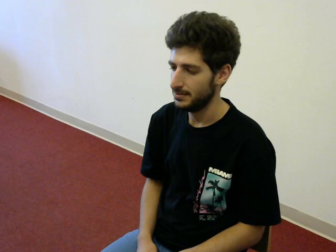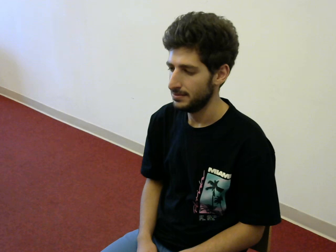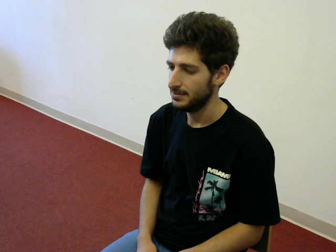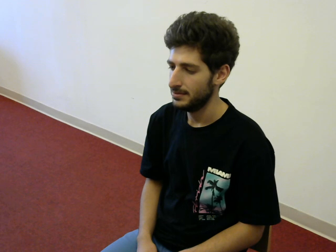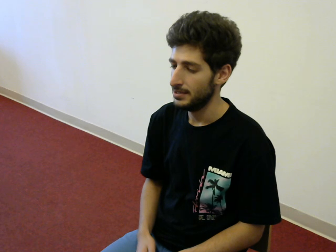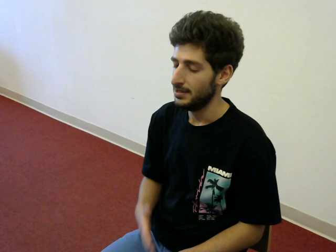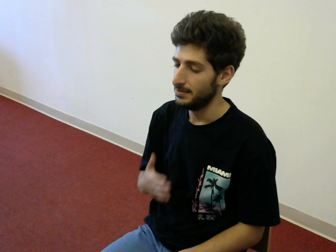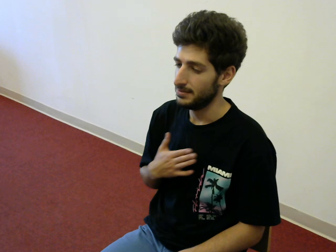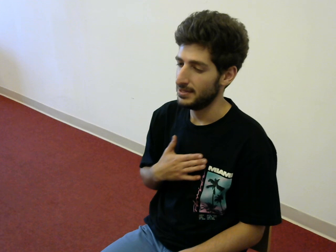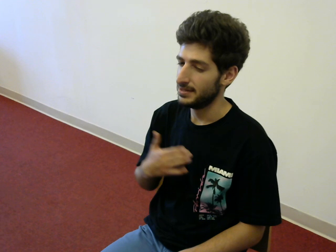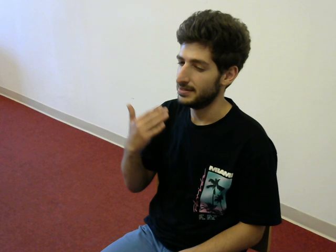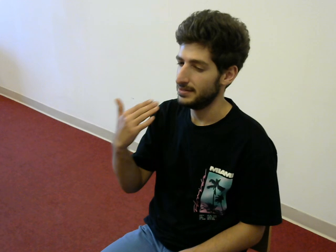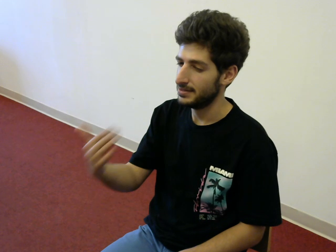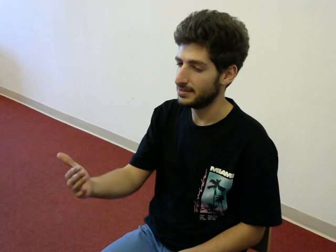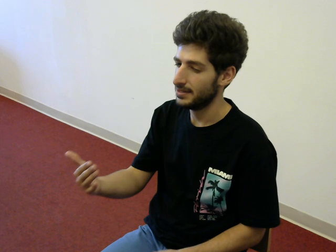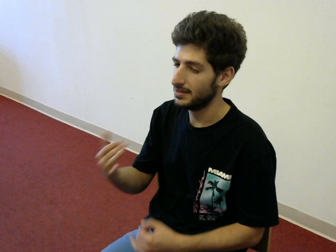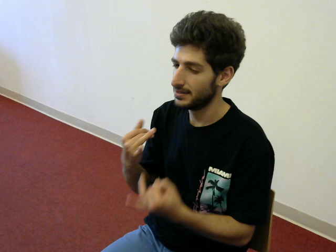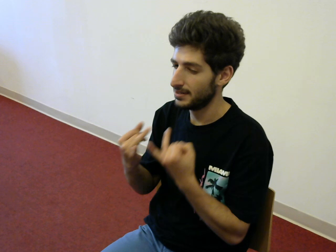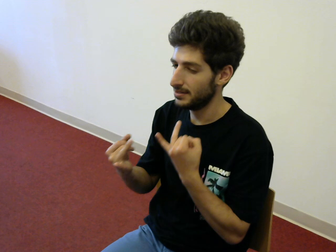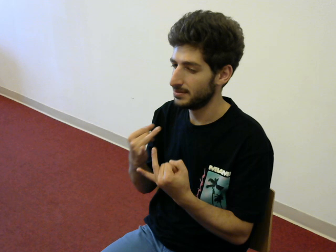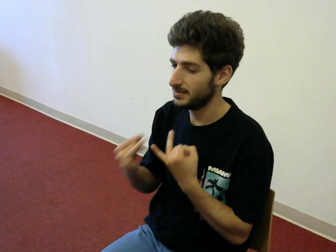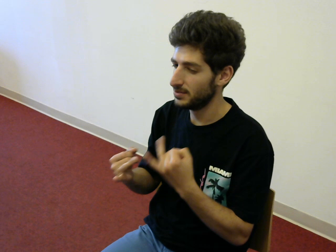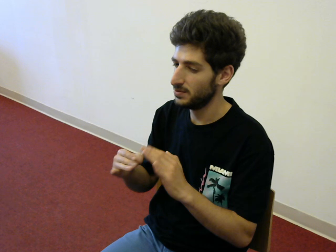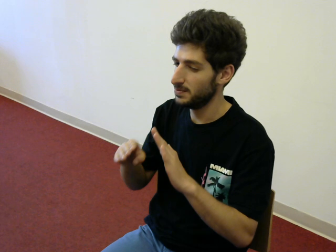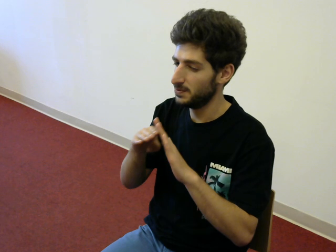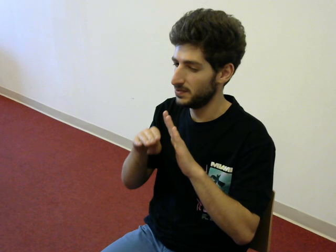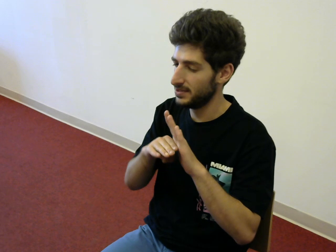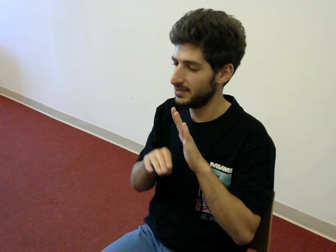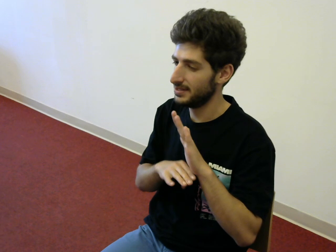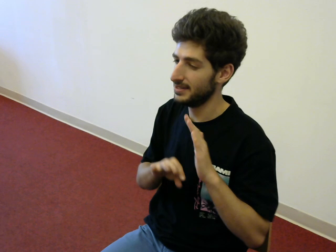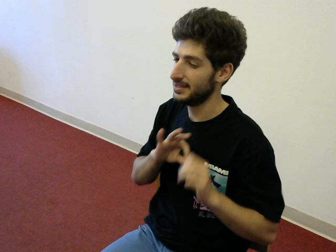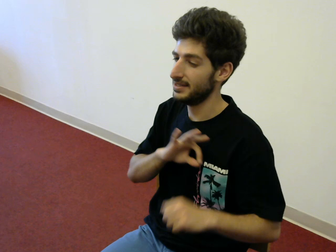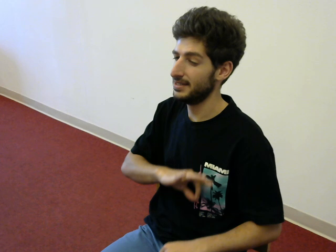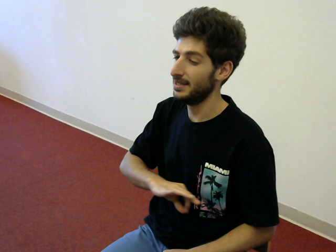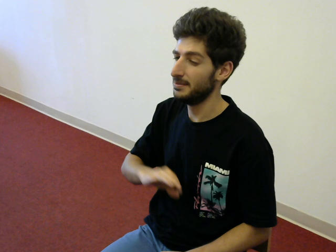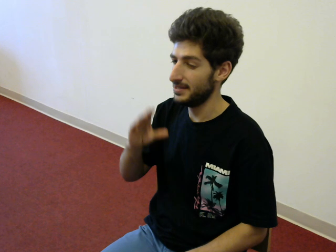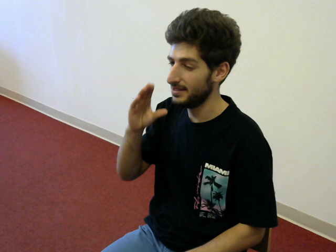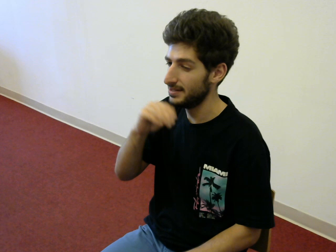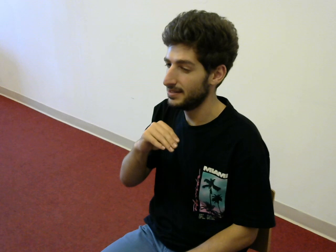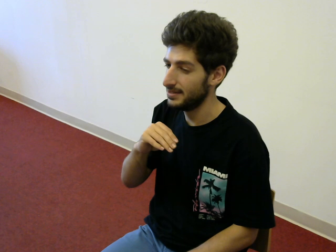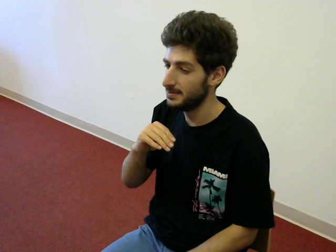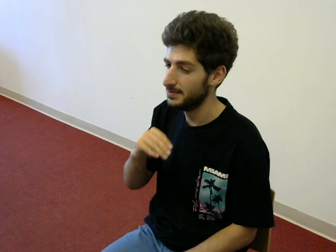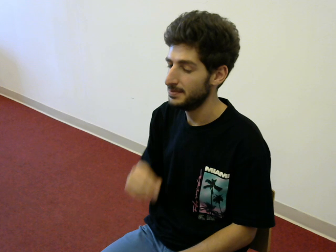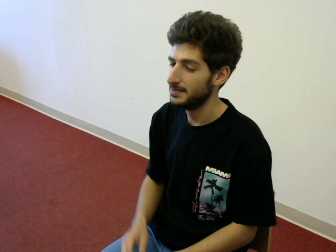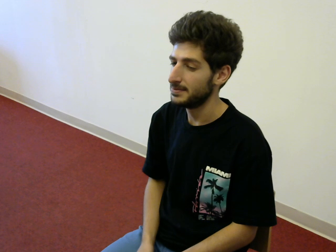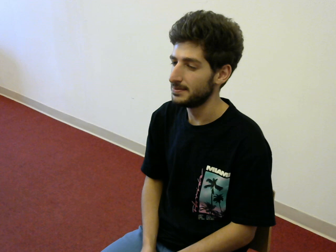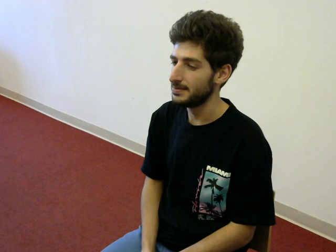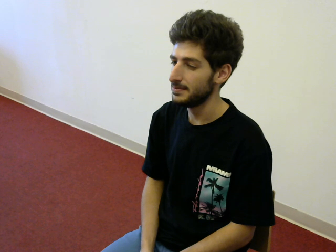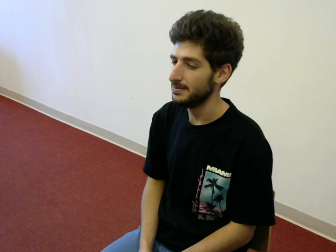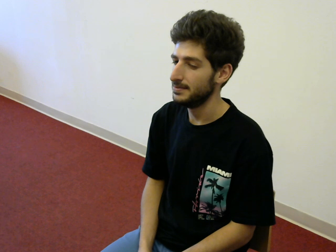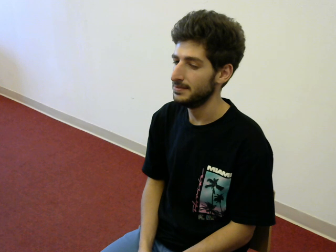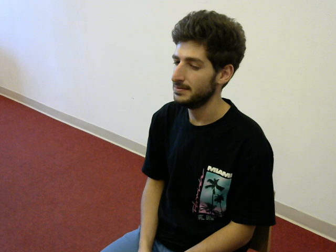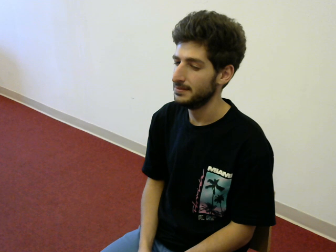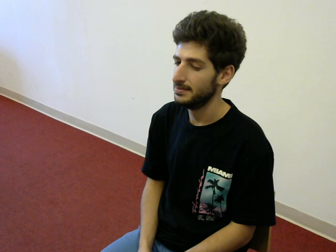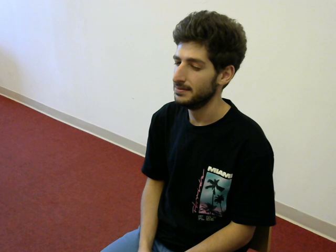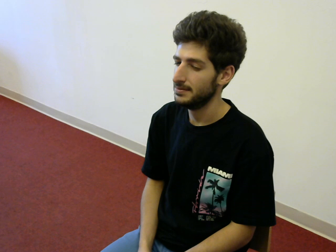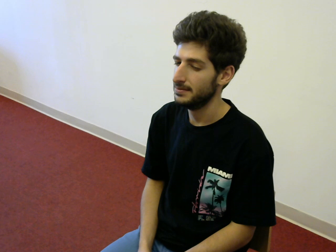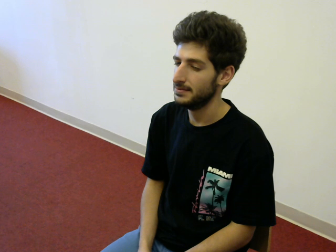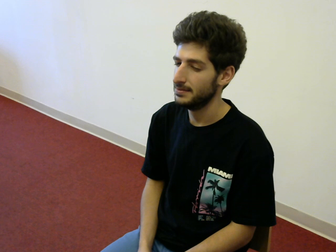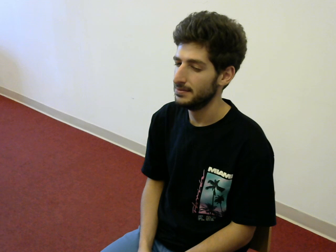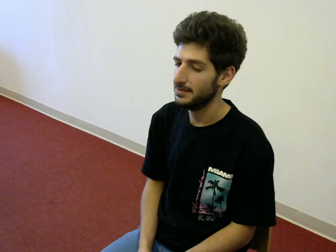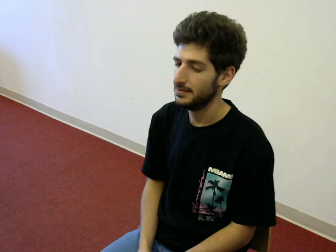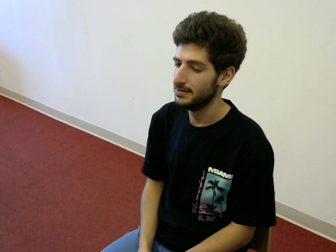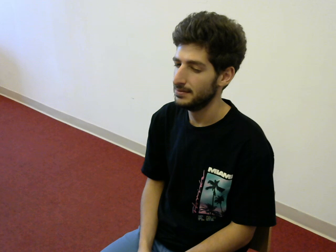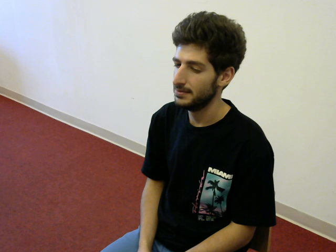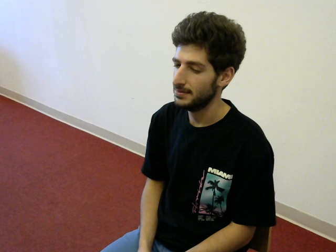Mən sizinlə danışmaq üçün proqramdan istifadə edə bilərəm